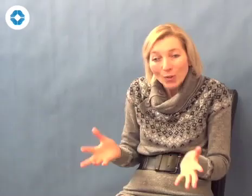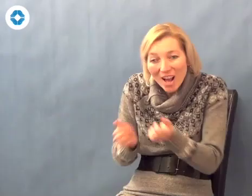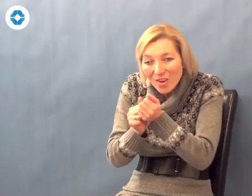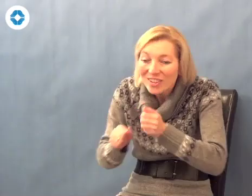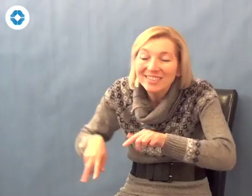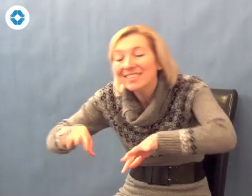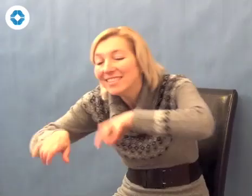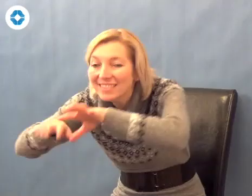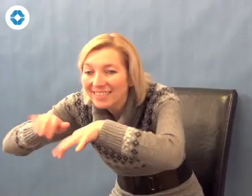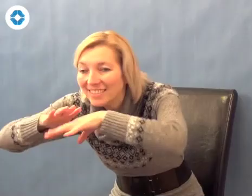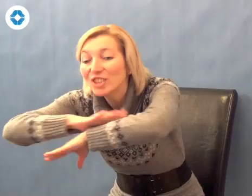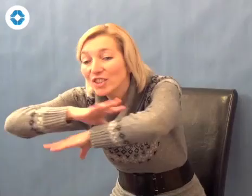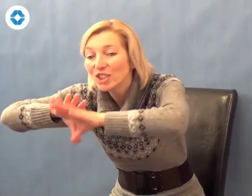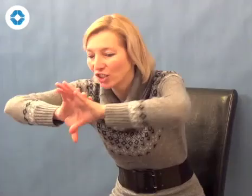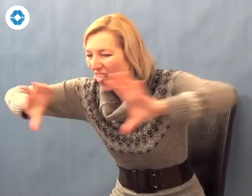Podeszli do leżącego drzewa.